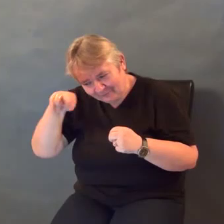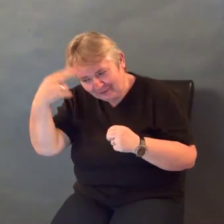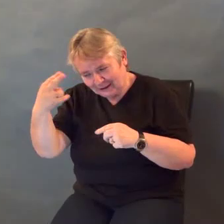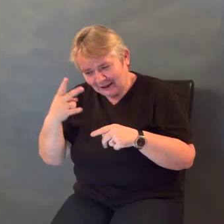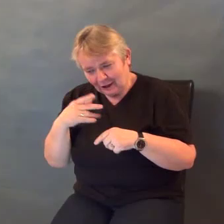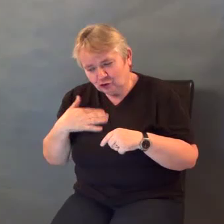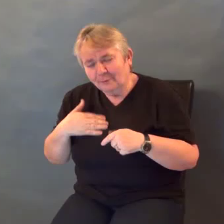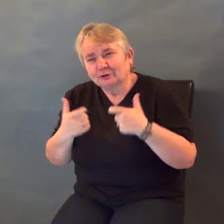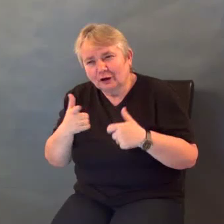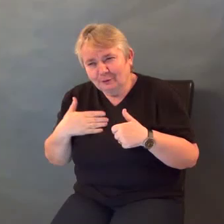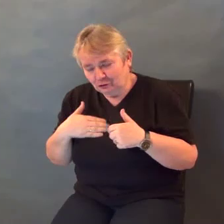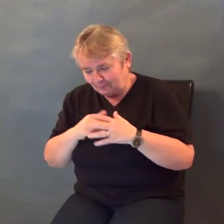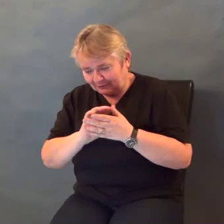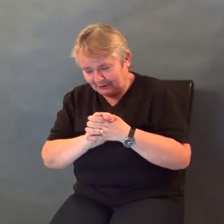Co robisz w następną sobotę?